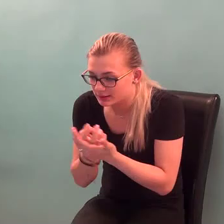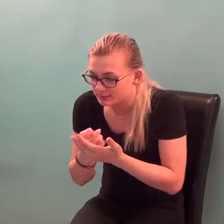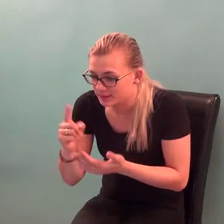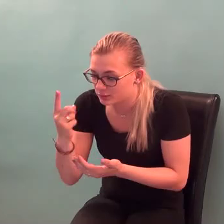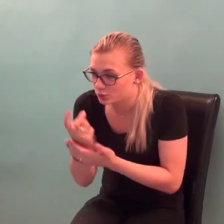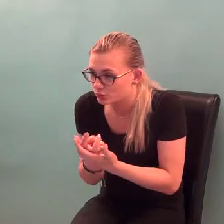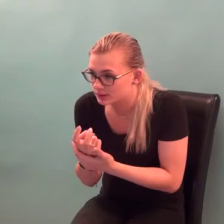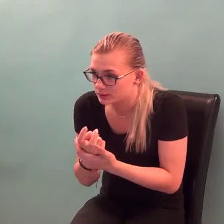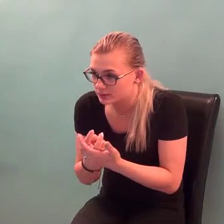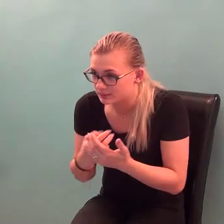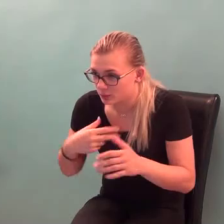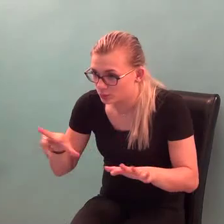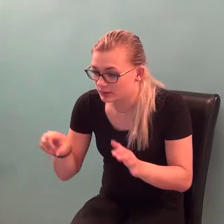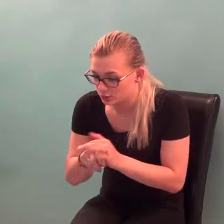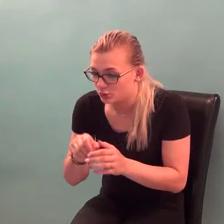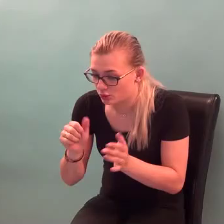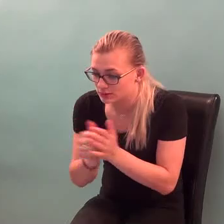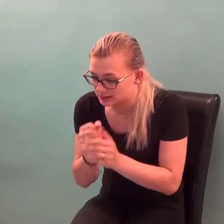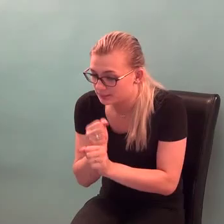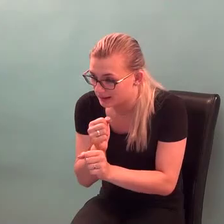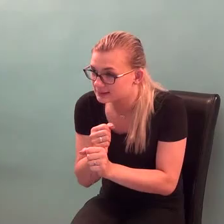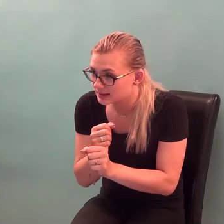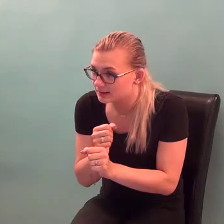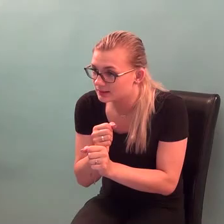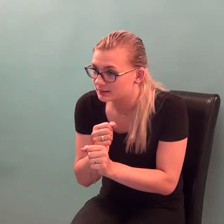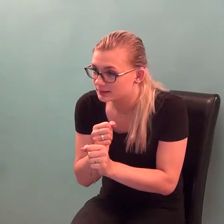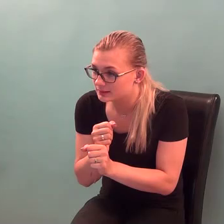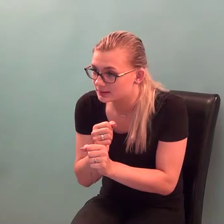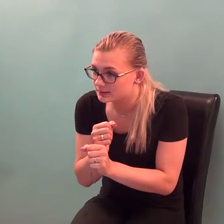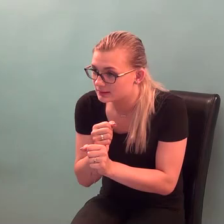Pierwszego lutego pracuję od ósmej do szesnastej.